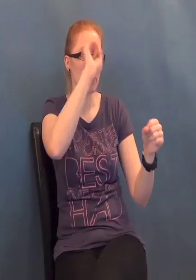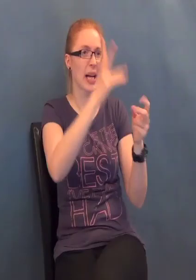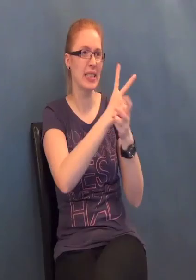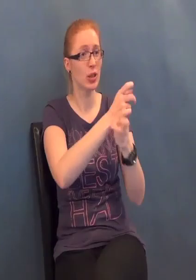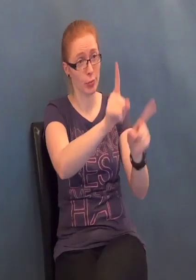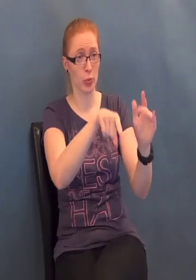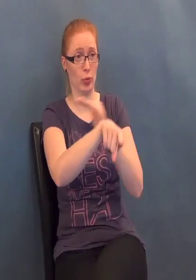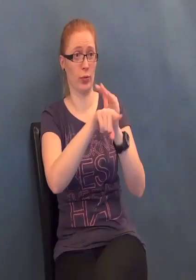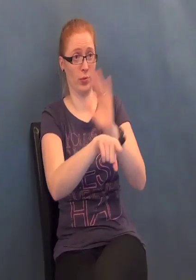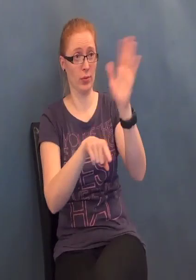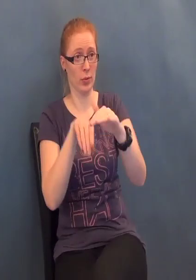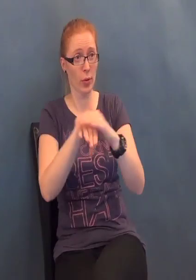A ludzie będą kościotrupami, więc trzeba szybko uciekać.